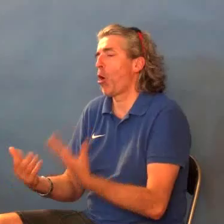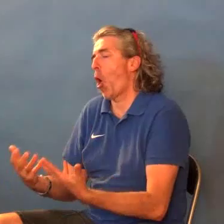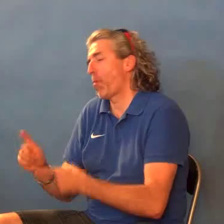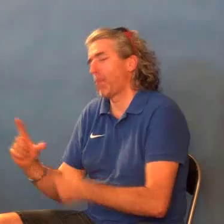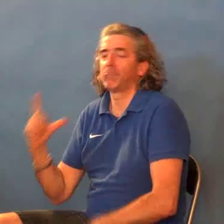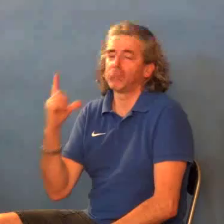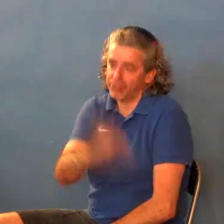I poszli dalej.